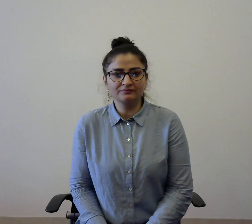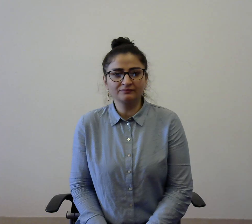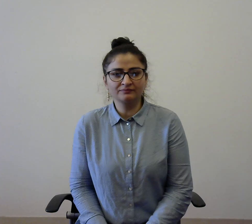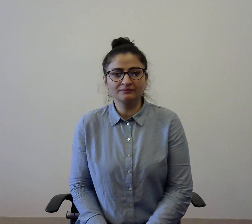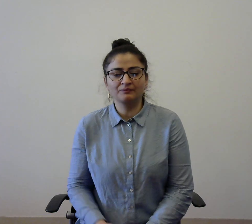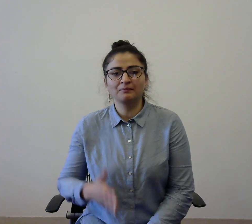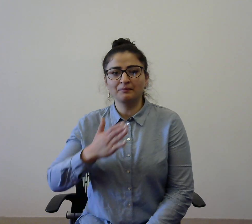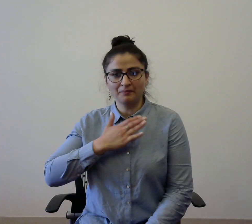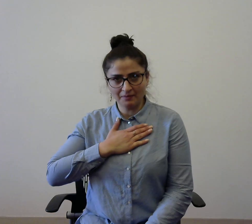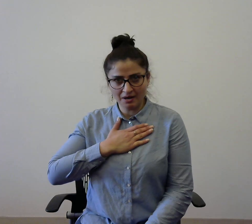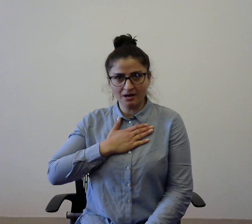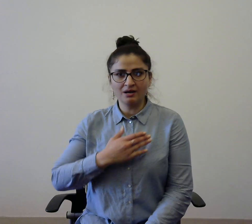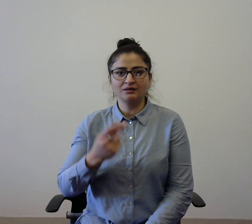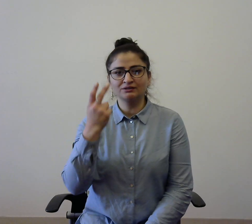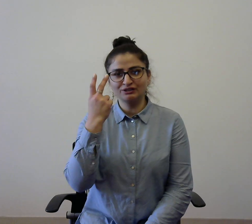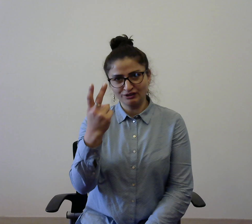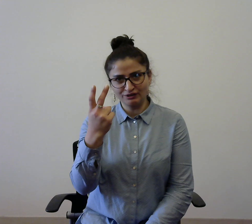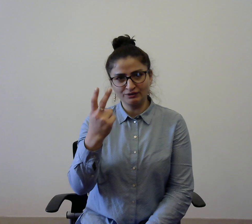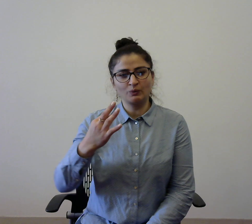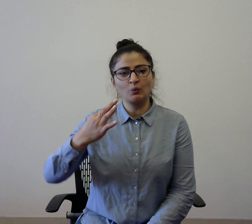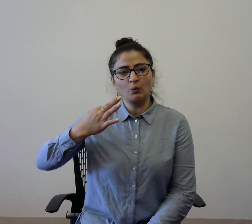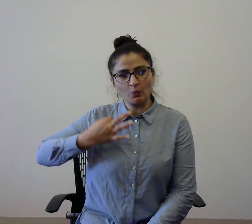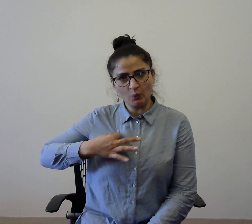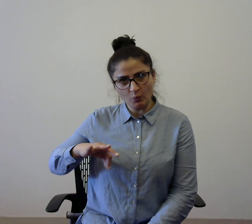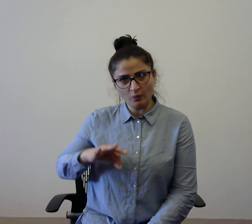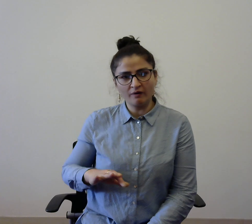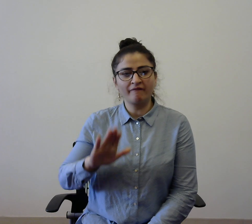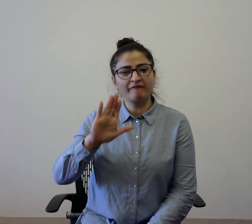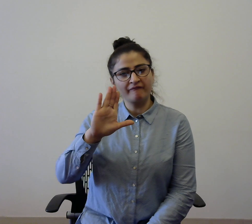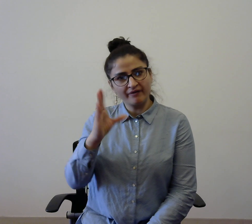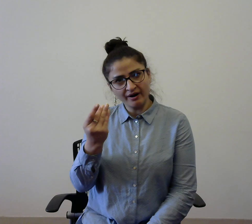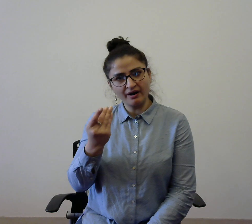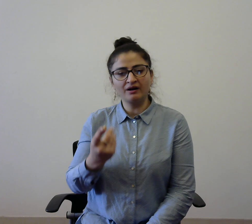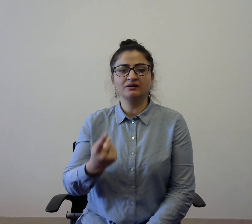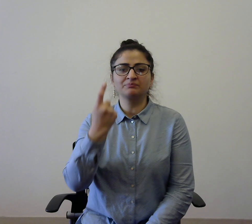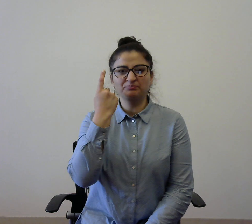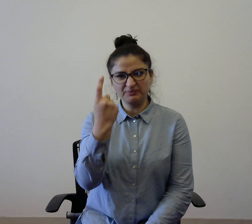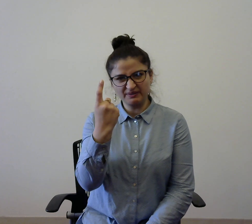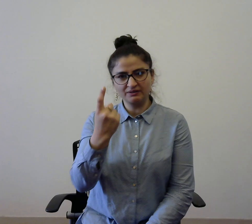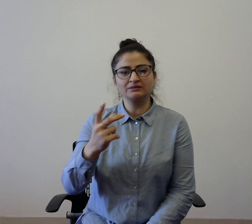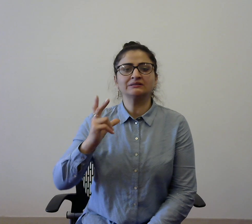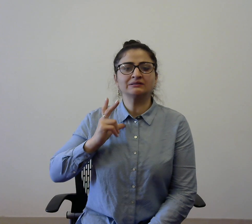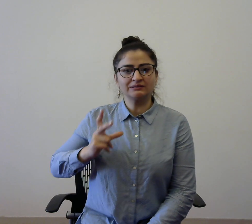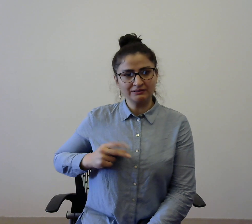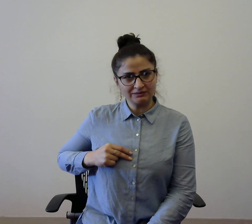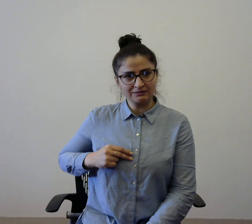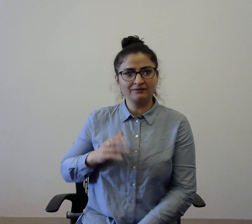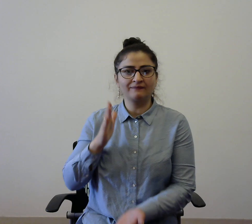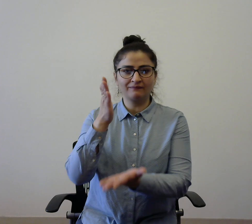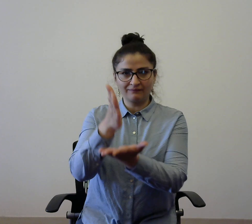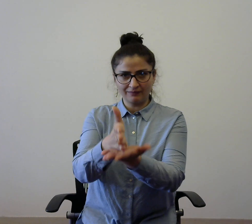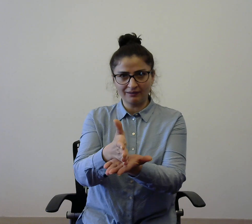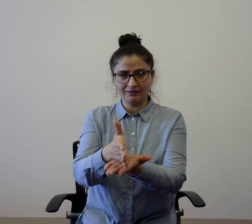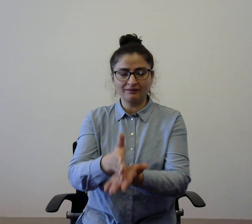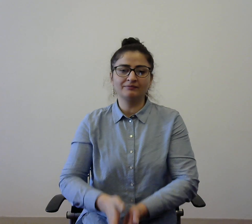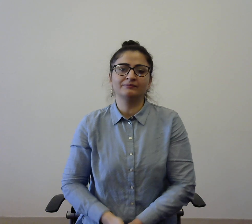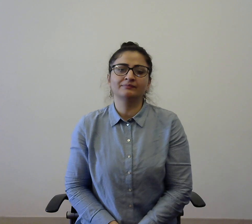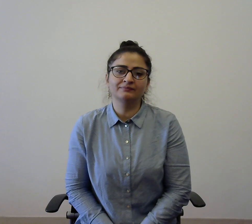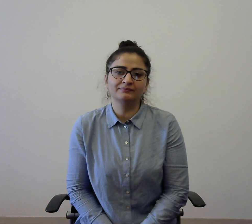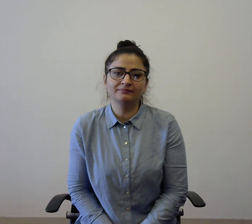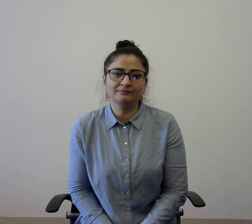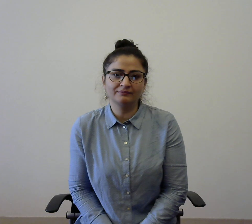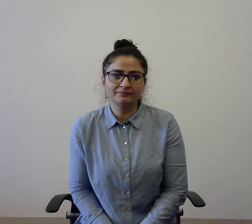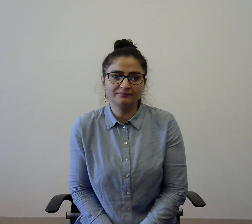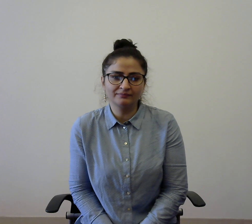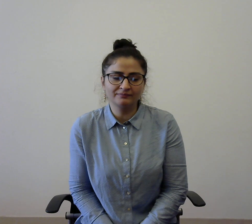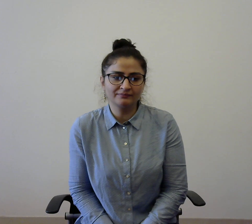Mənim 2 oğlum və 1 qızım var